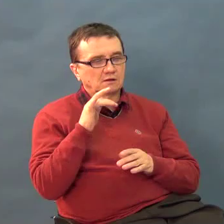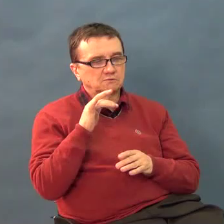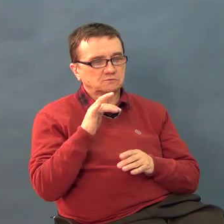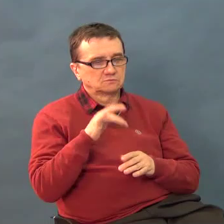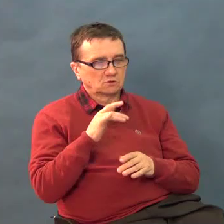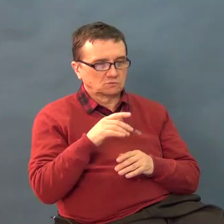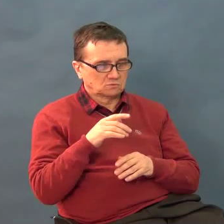A w środku...